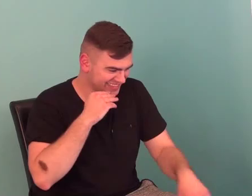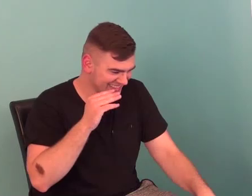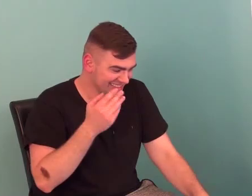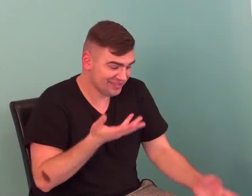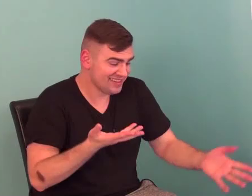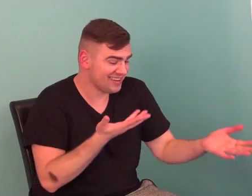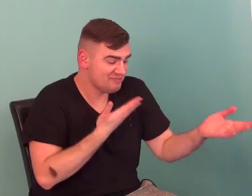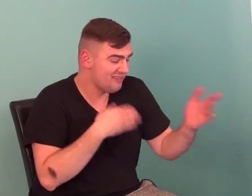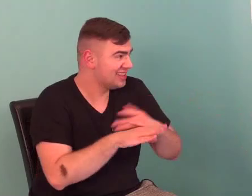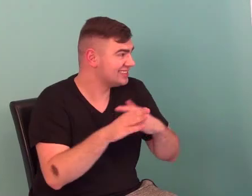Nie ma wyjścia.